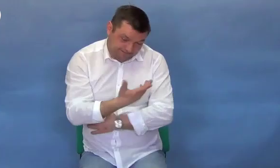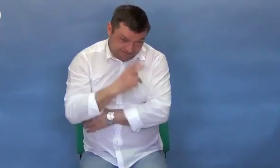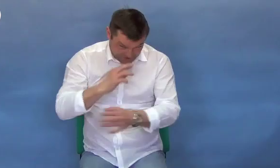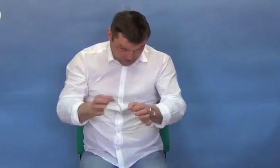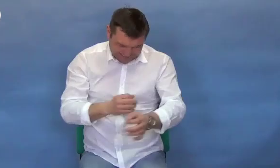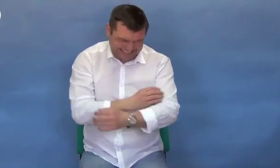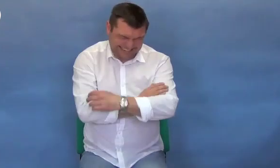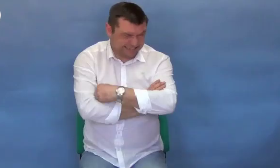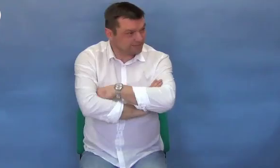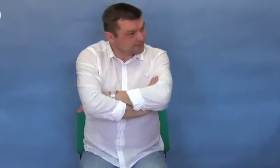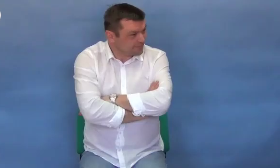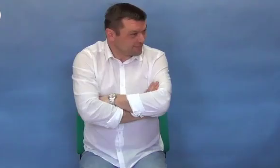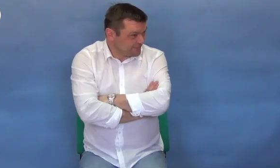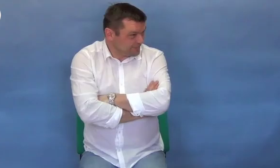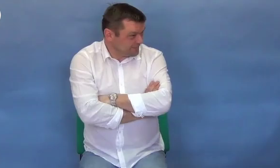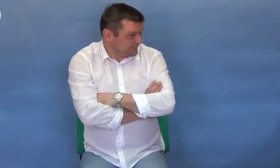Oszczędność wody? Nie.